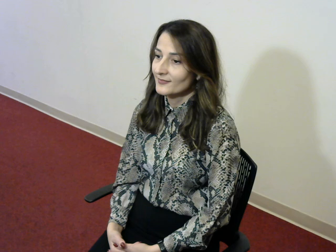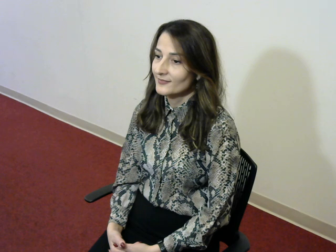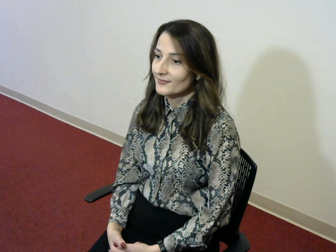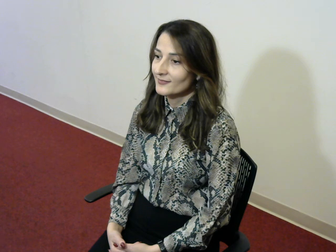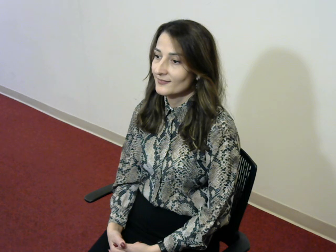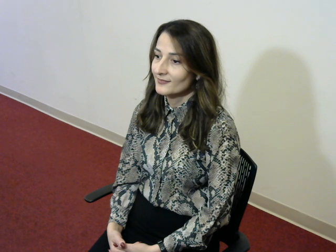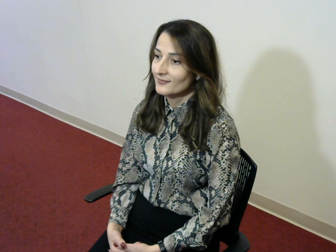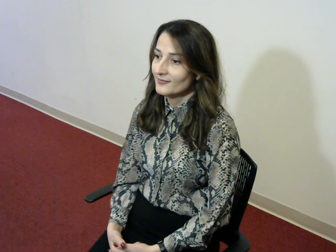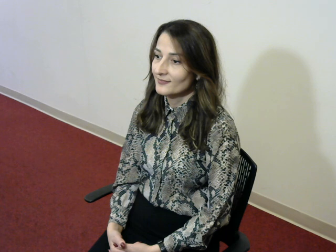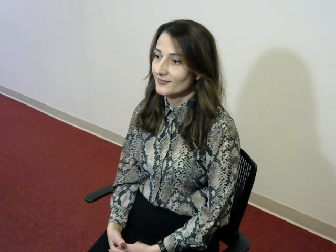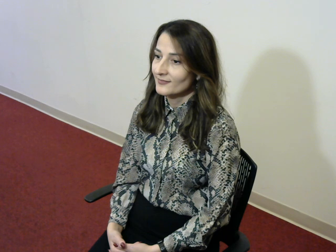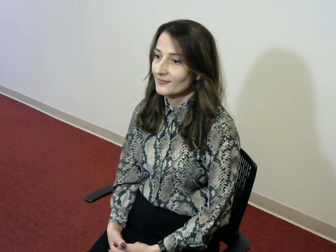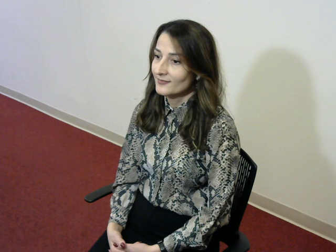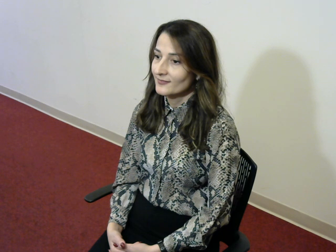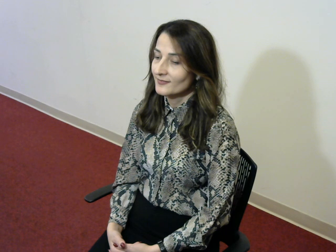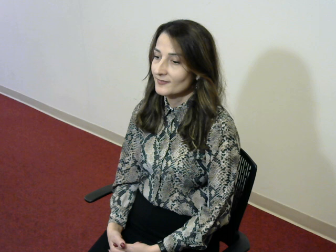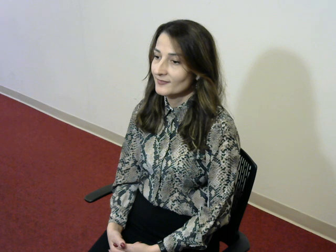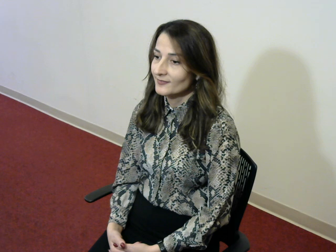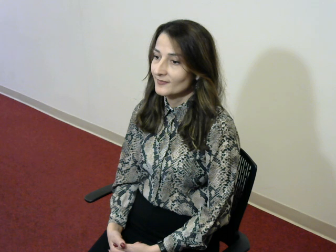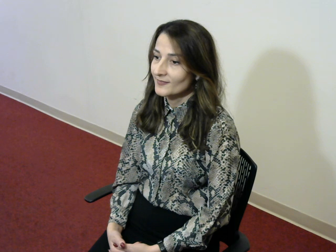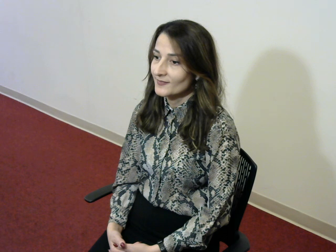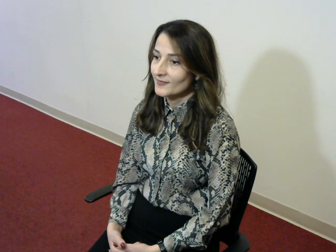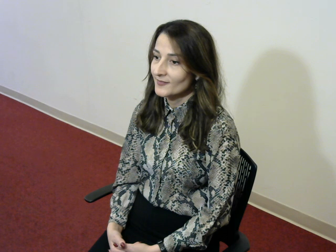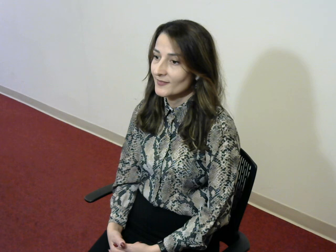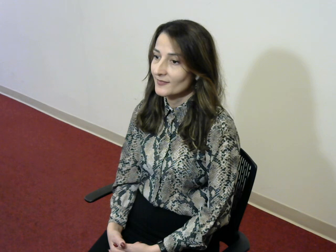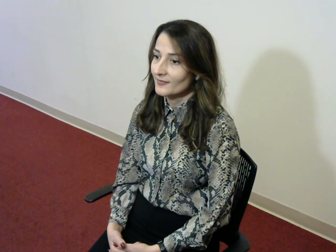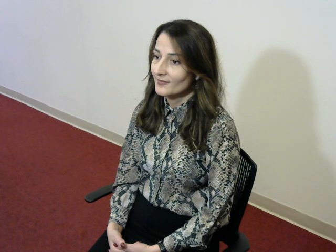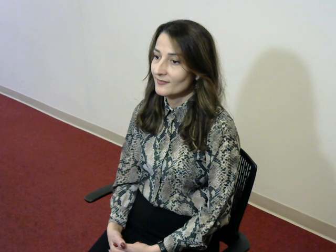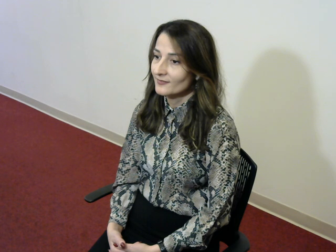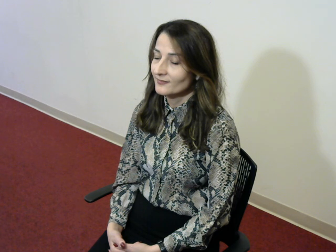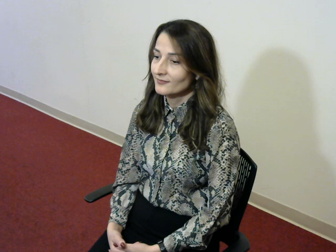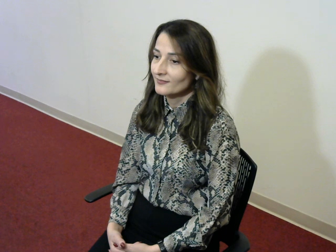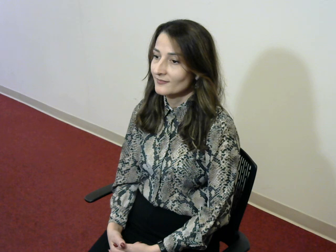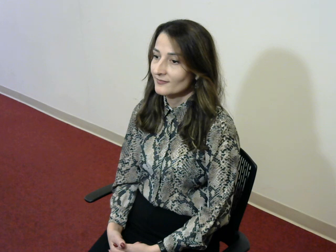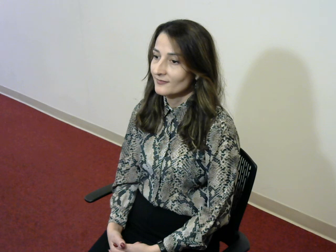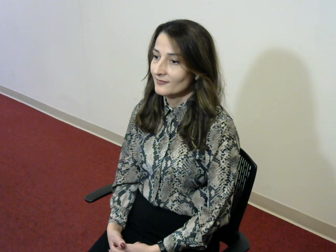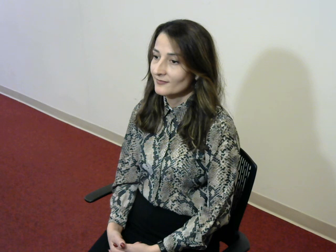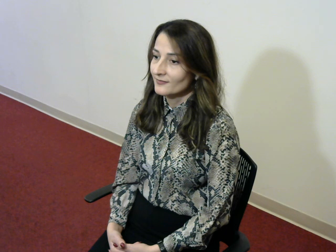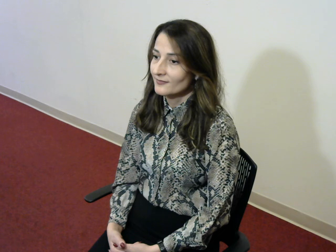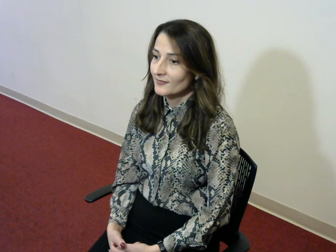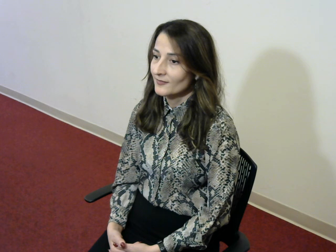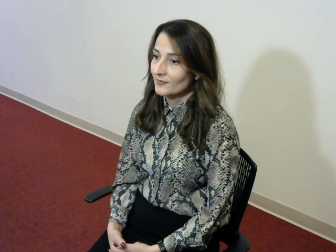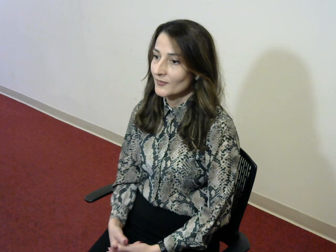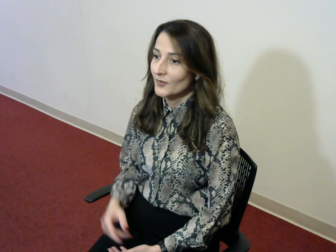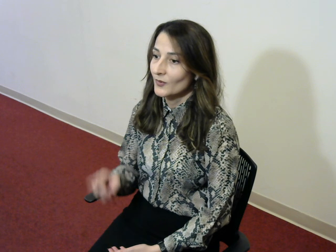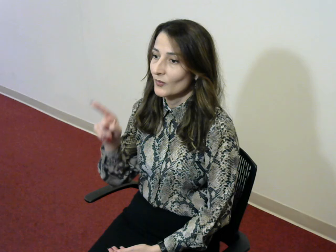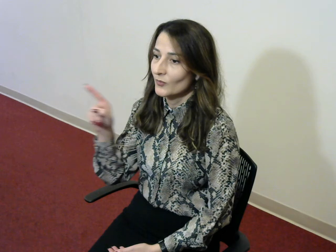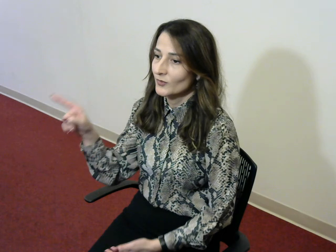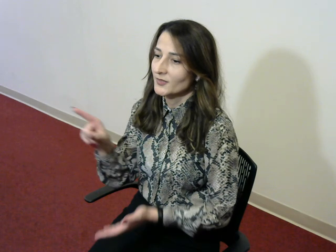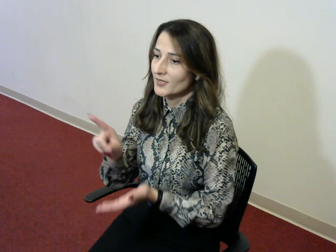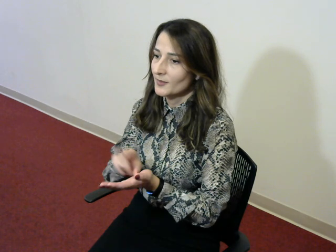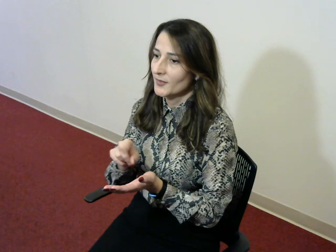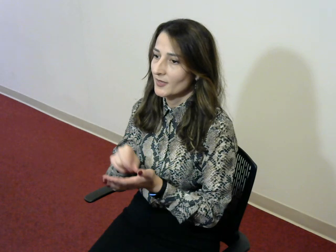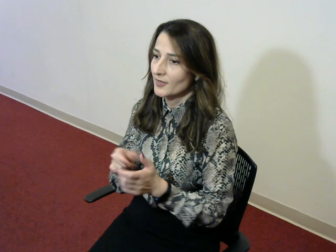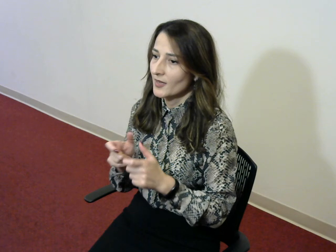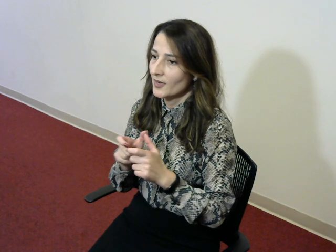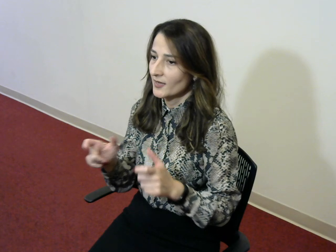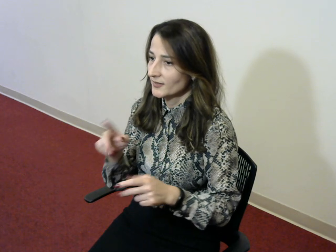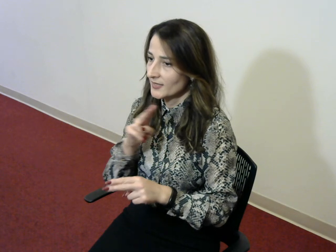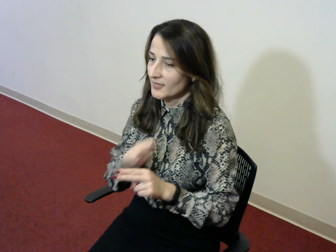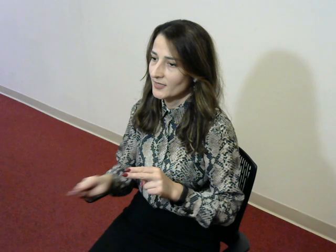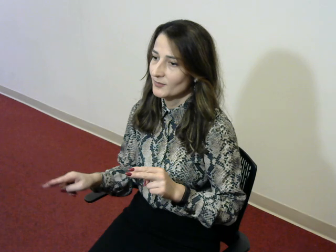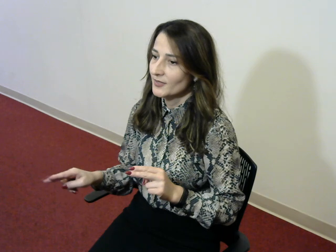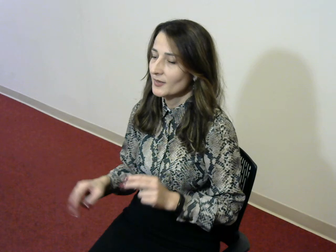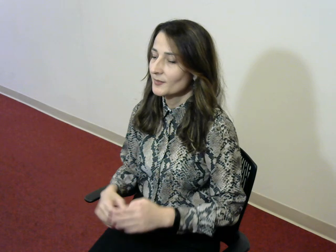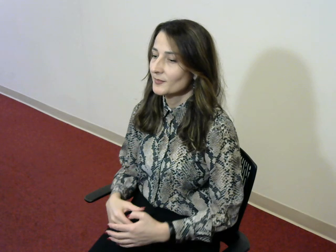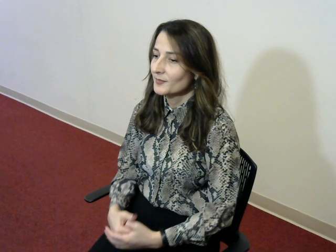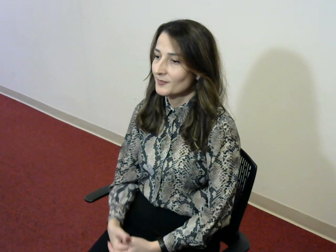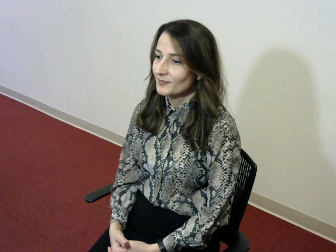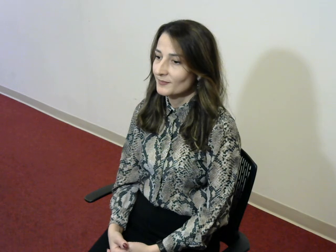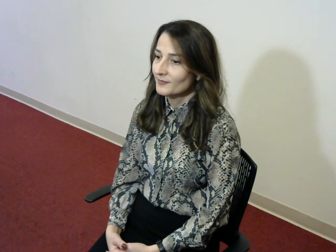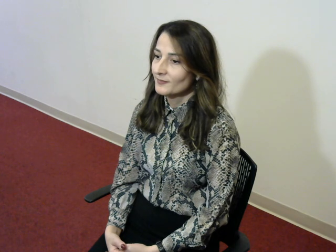O pensiya kartını itirib